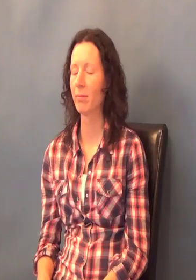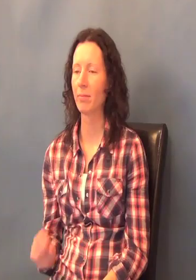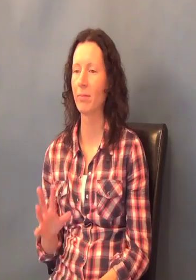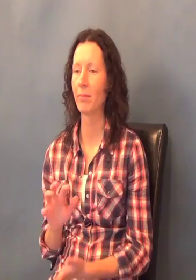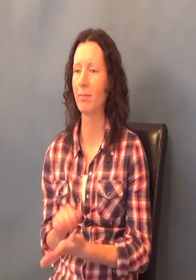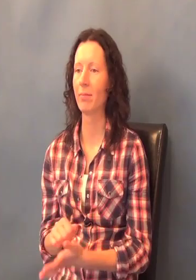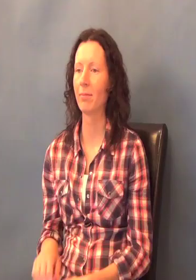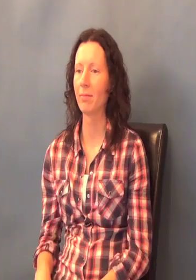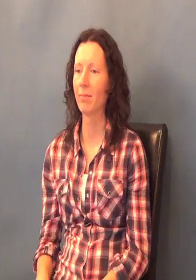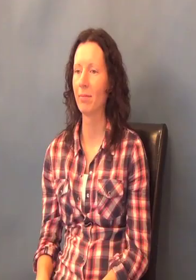Tak, zajęta.